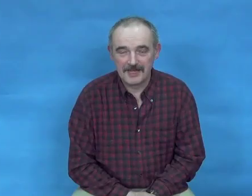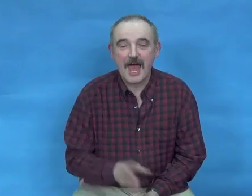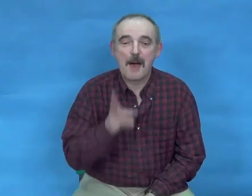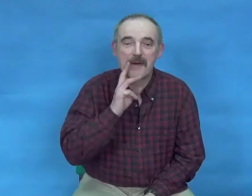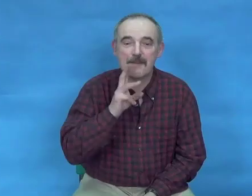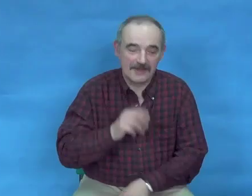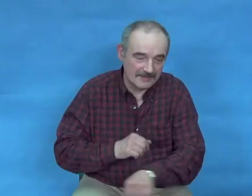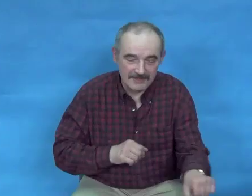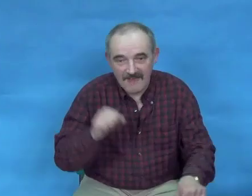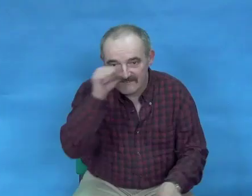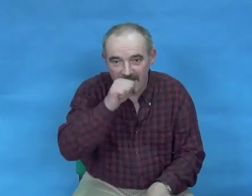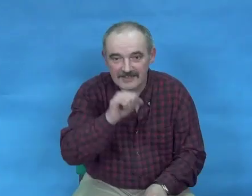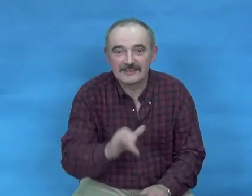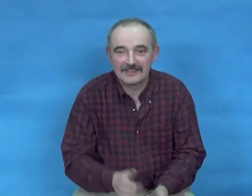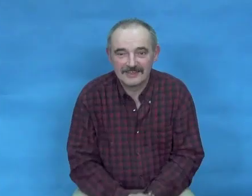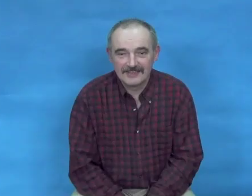Mama otwarła drzwi, a tam wariat.